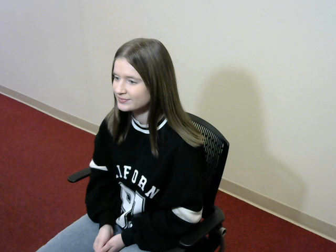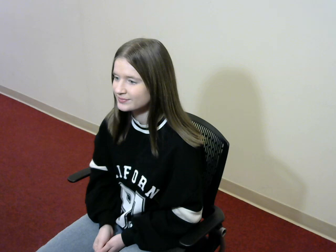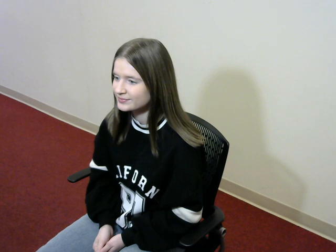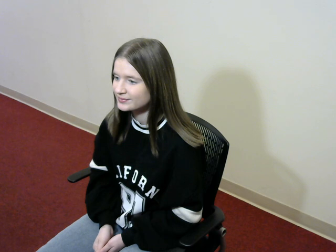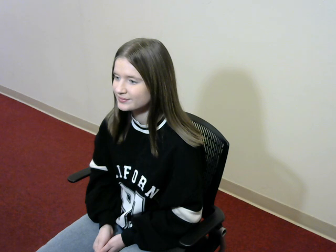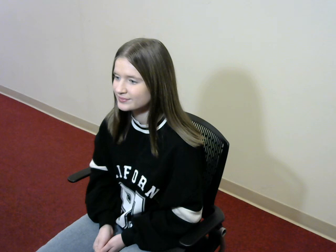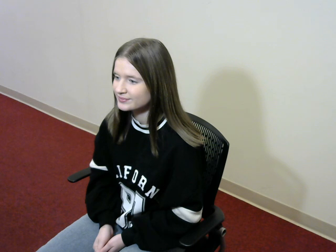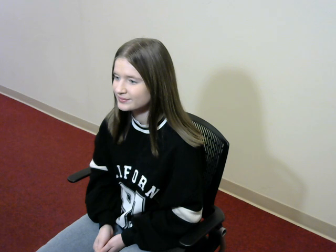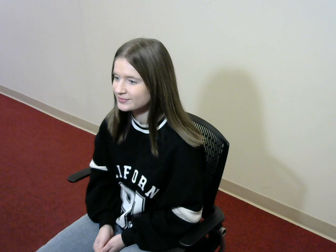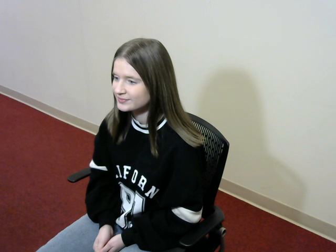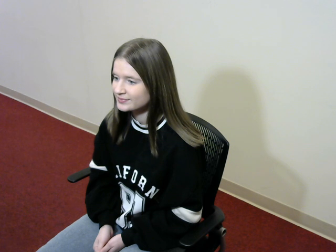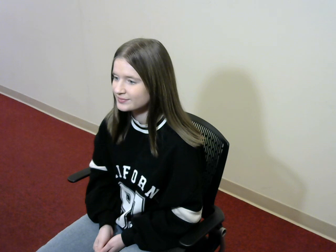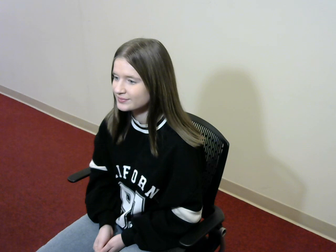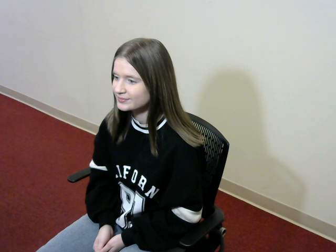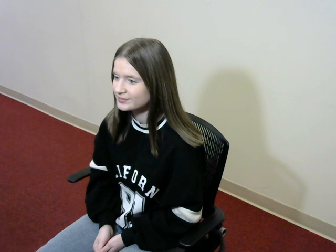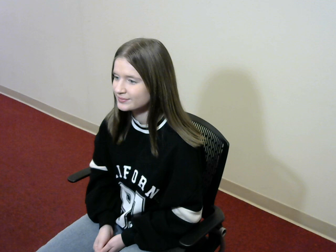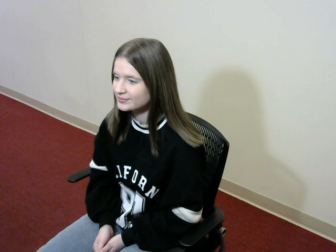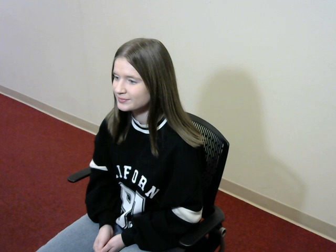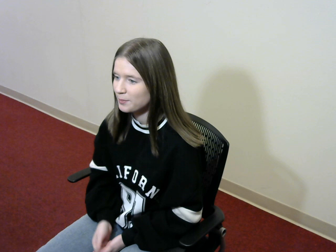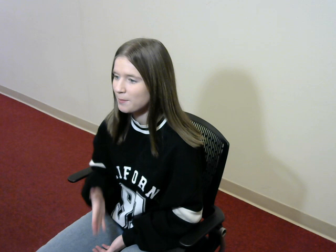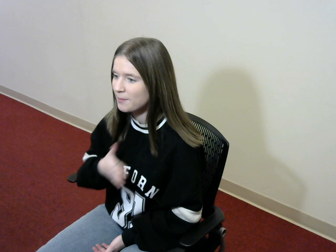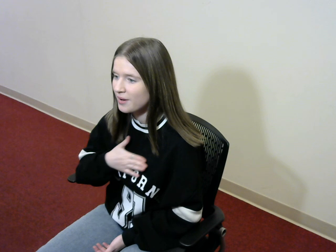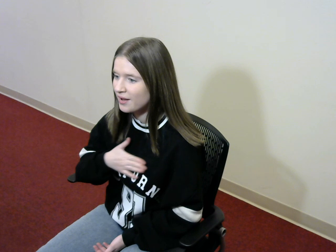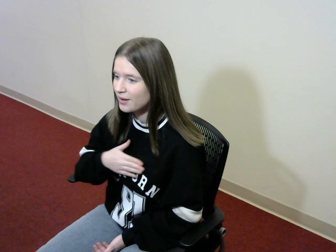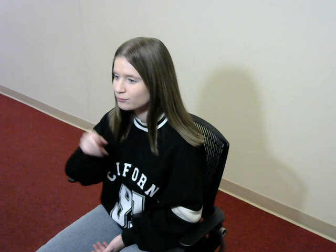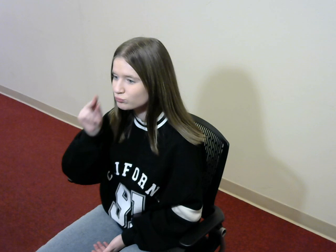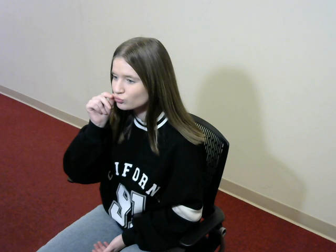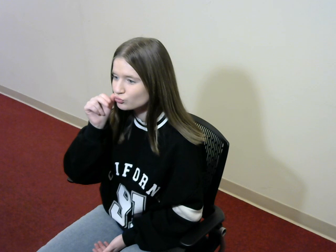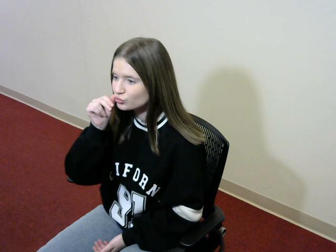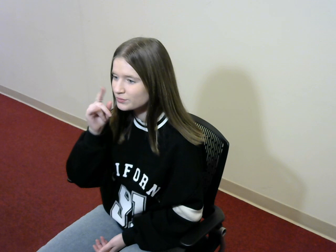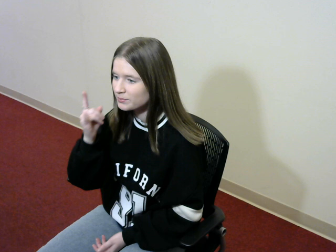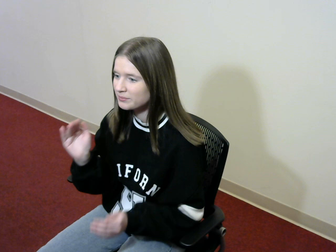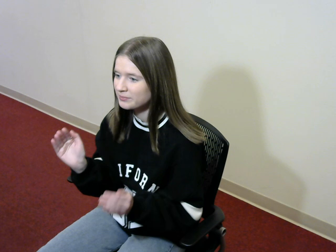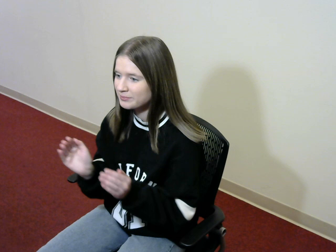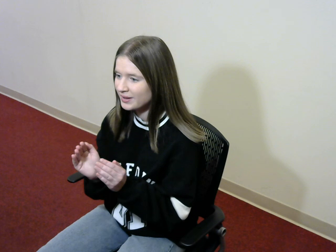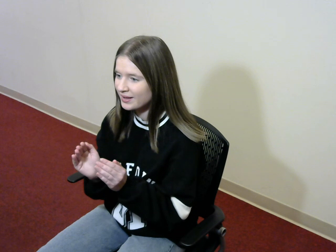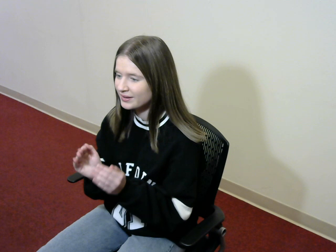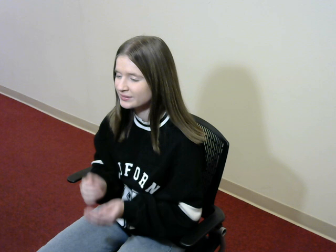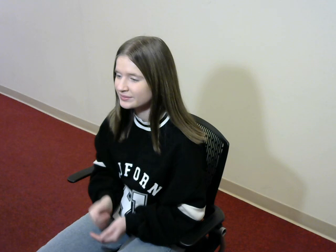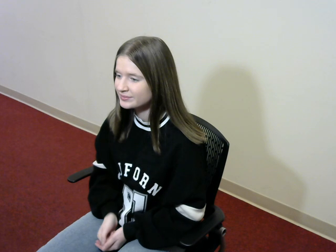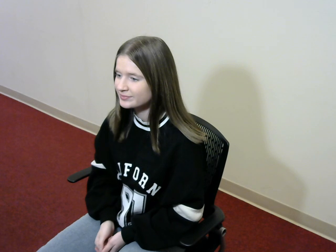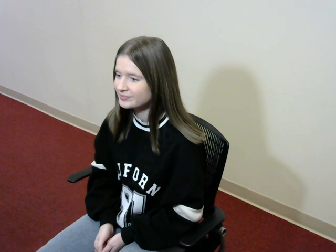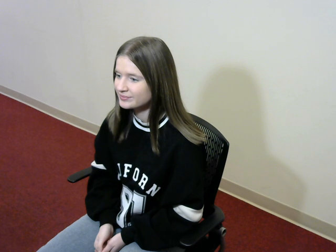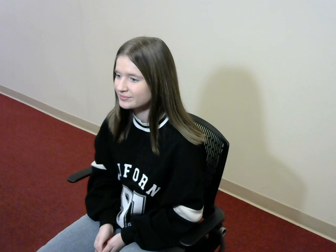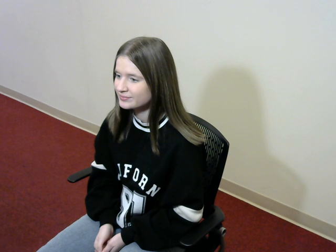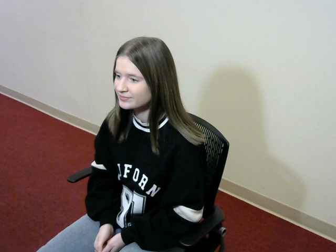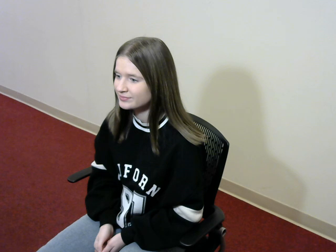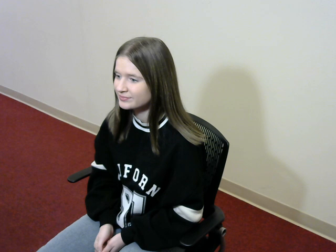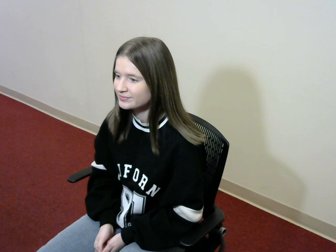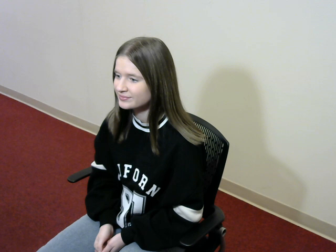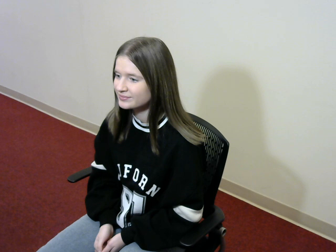Mənim pişiyim balacadır